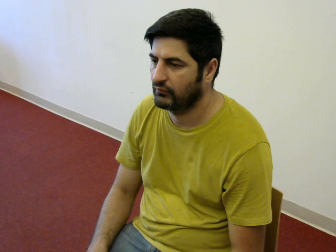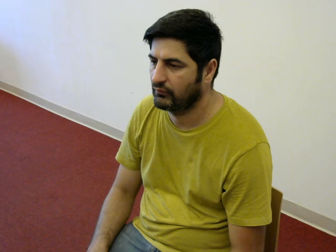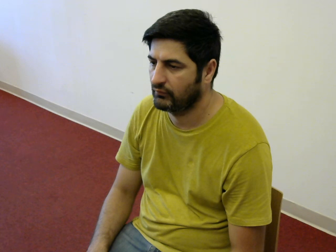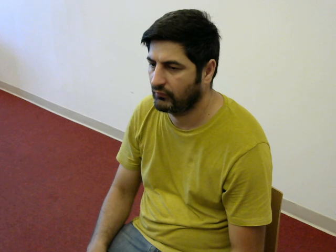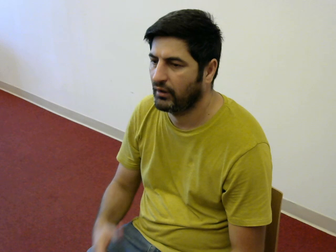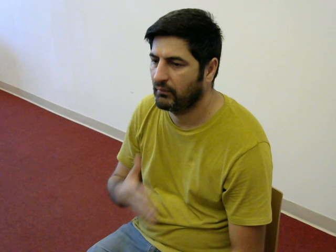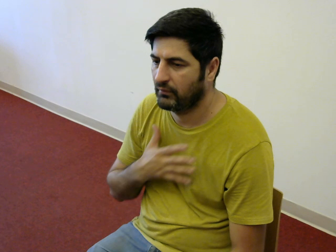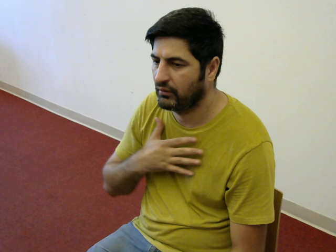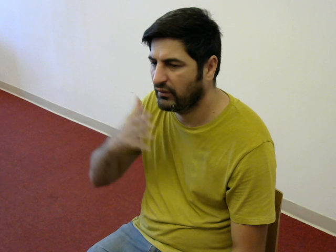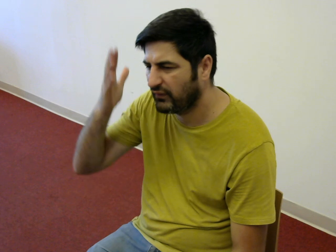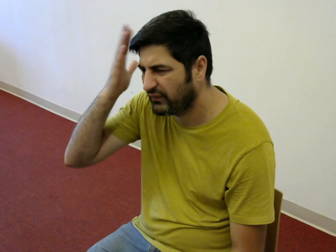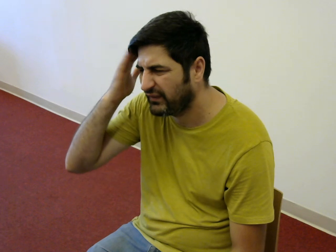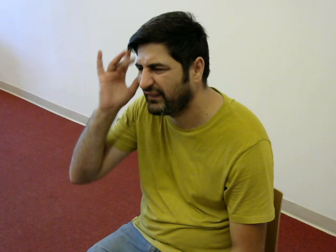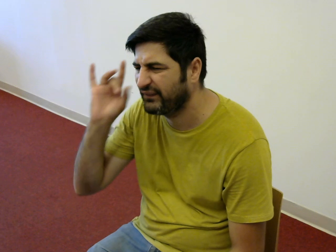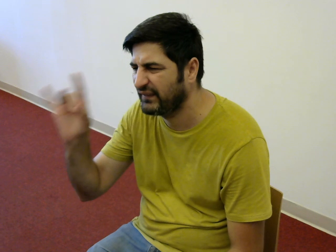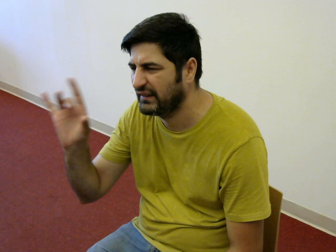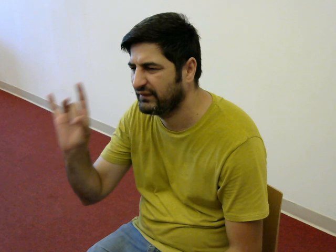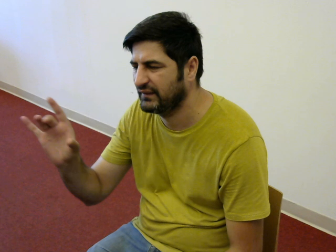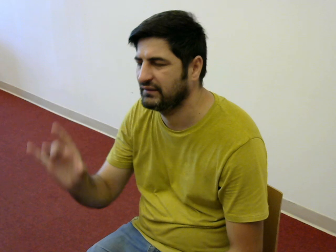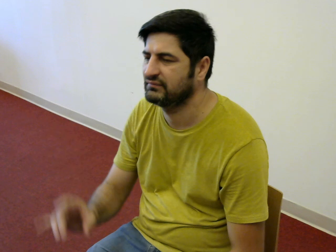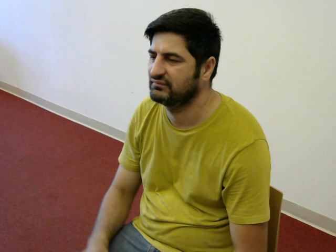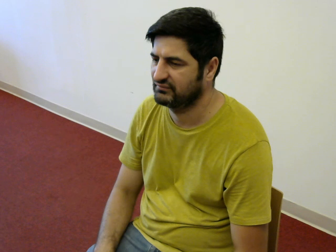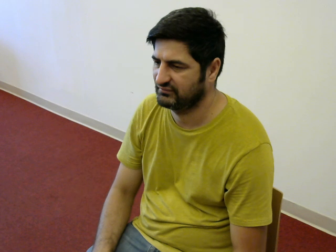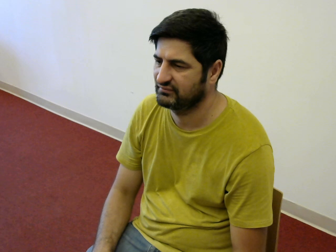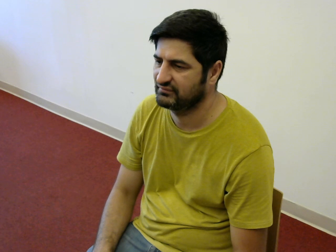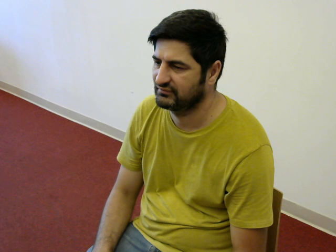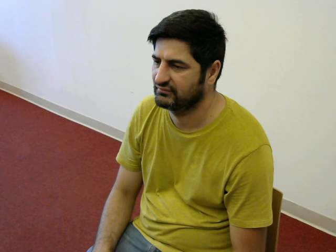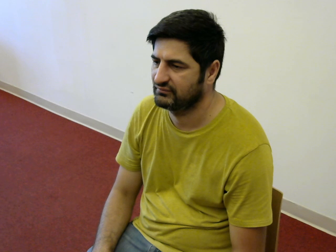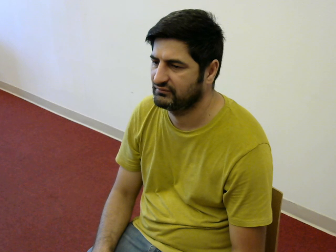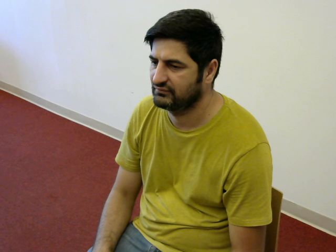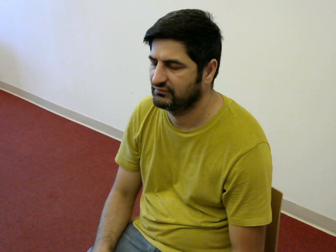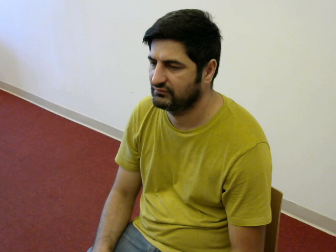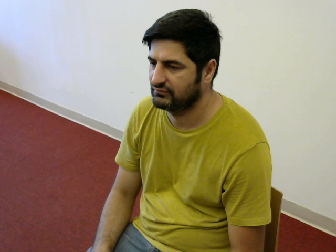Mənim başım ağrıyır